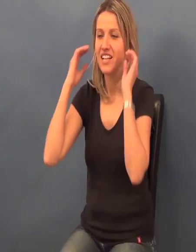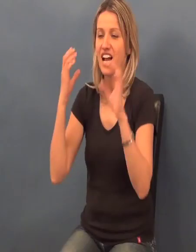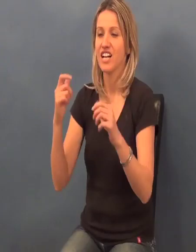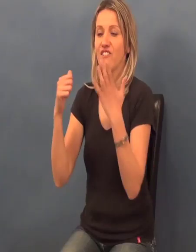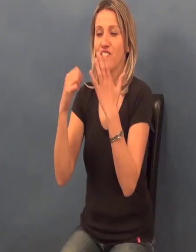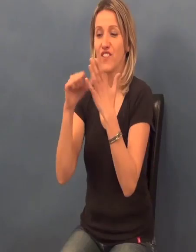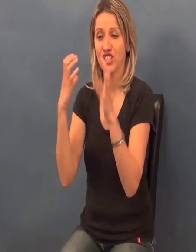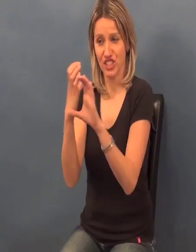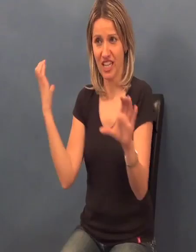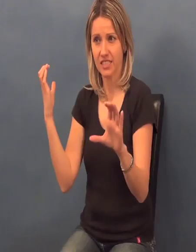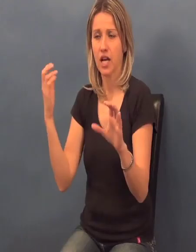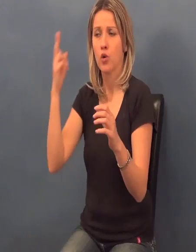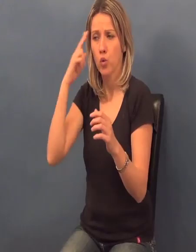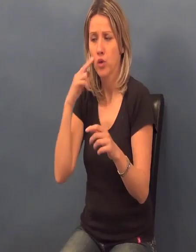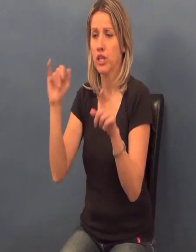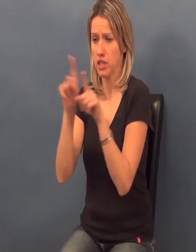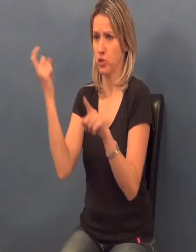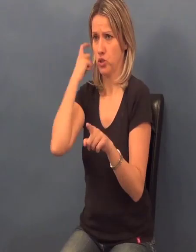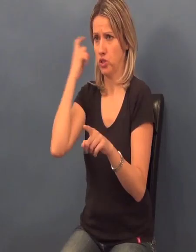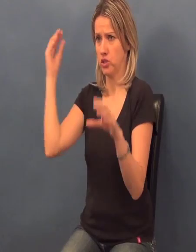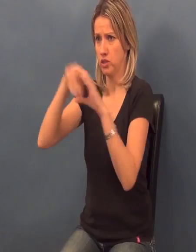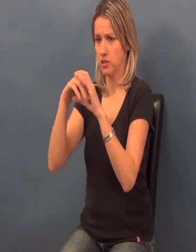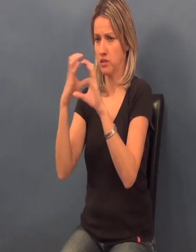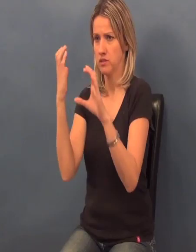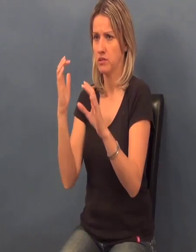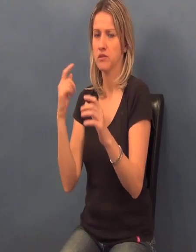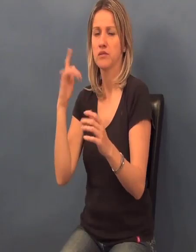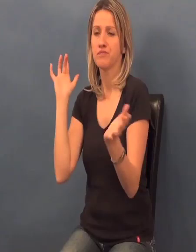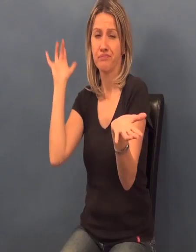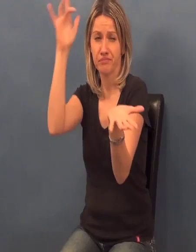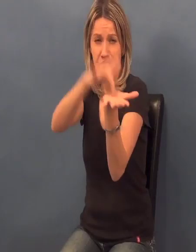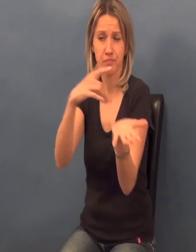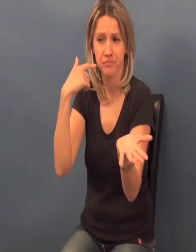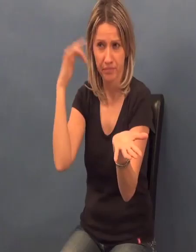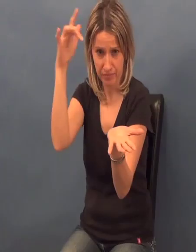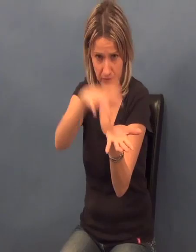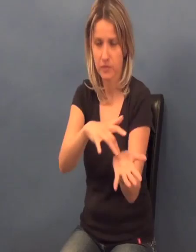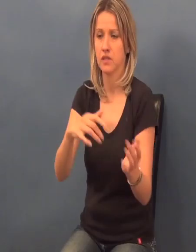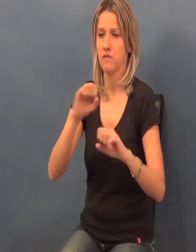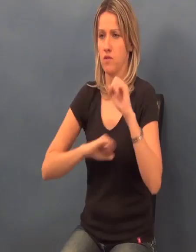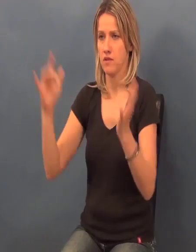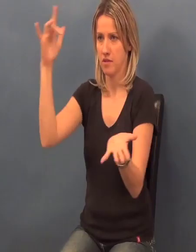Jest wycieczka autokarowa. Są głusi i też słyszące osoby w autokarze. Docierają na miejsce, do Włoch.